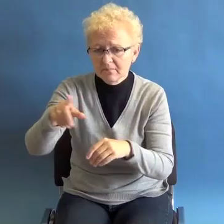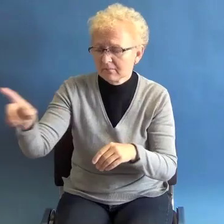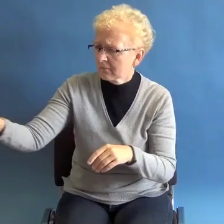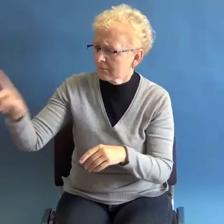Prawda.